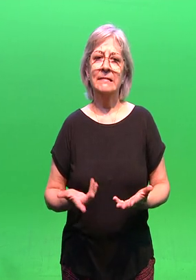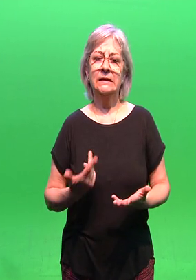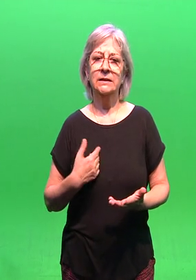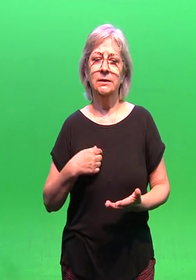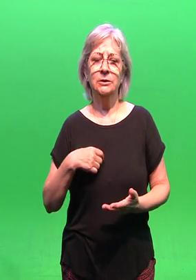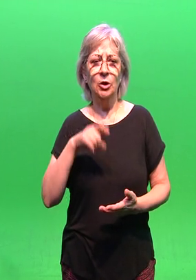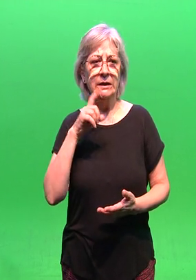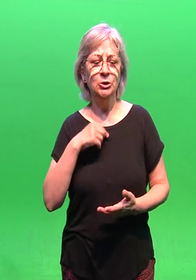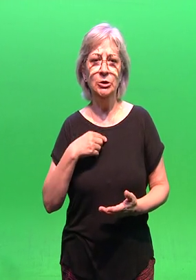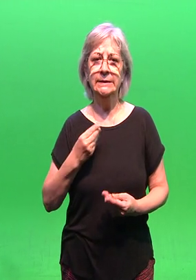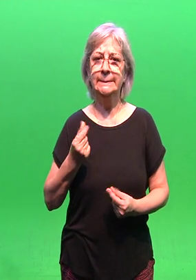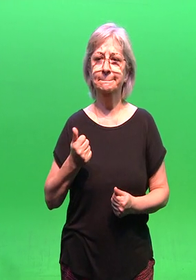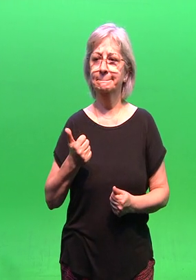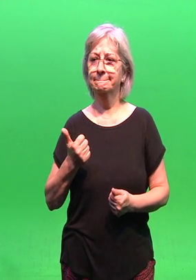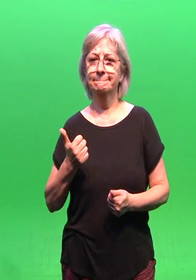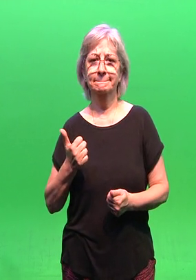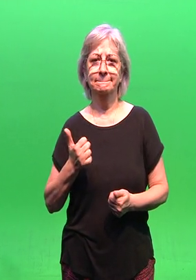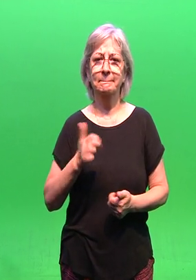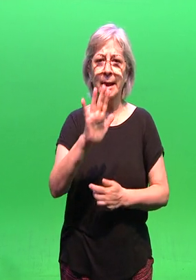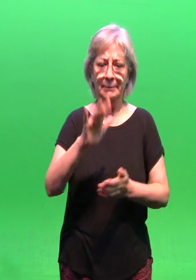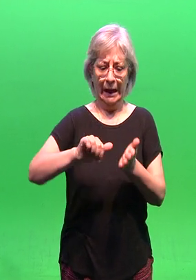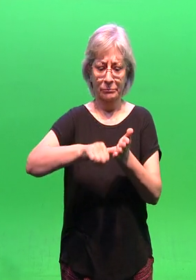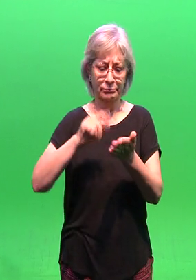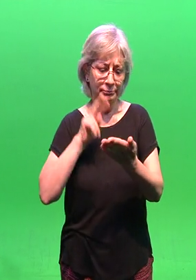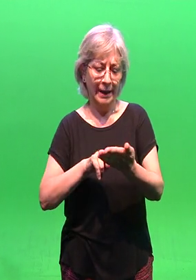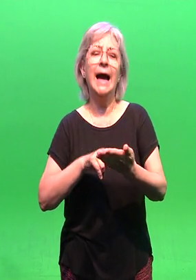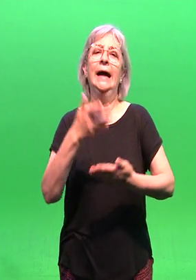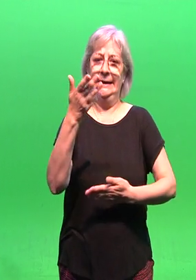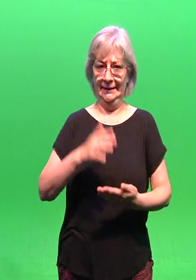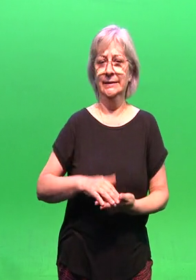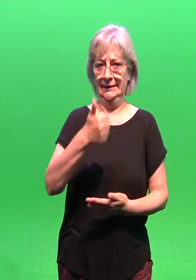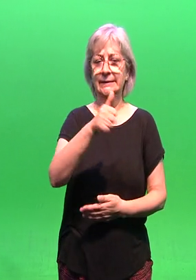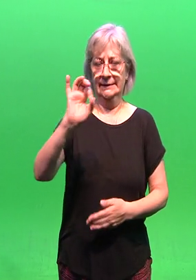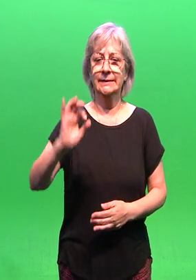No sé la meva edat. Espera, que miro el meu DNI. Ah, sí, seixanta.